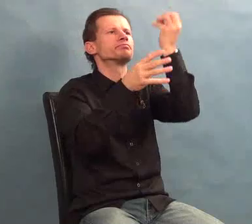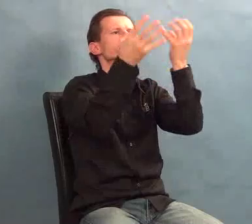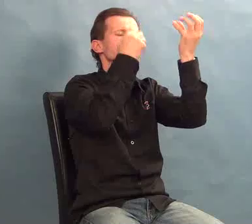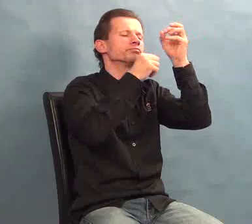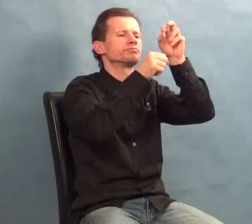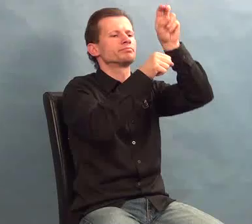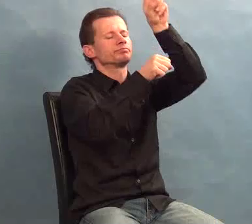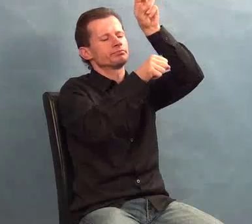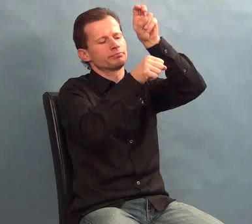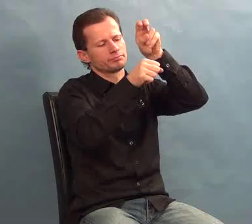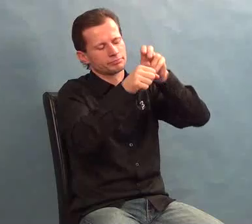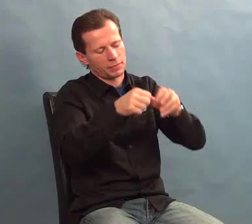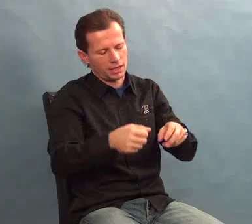Schodzi na dół po drabinie.